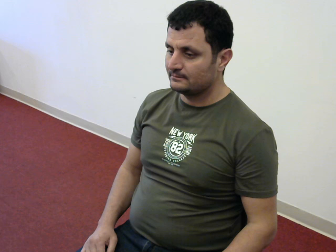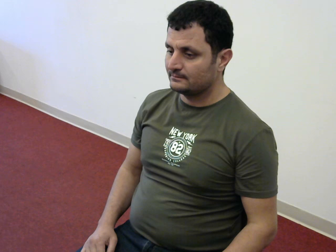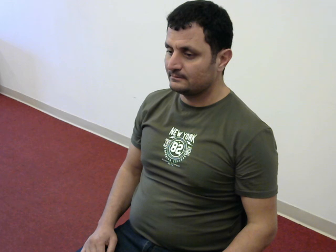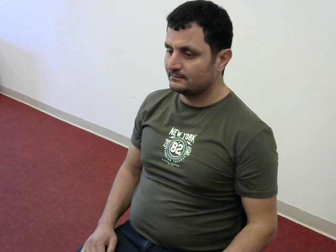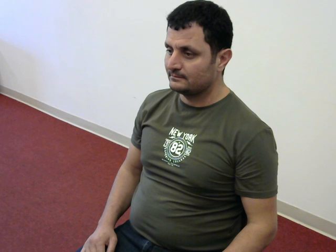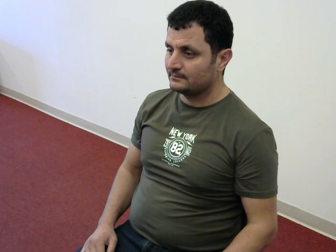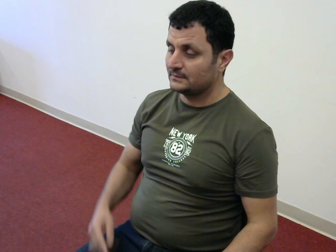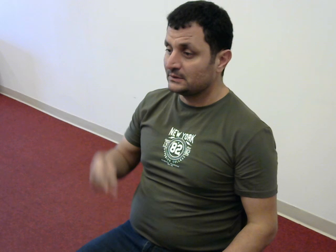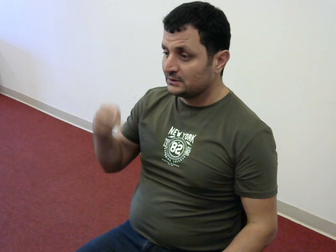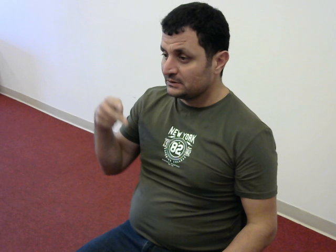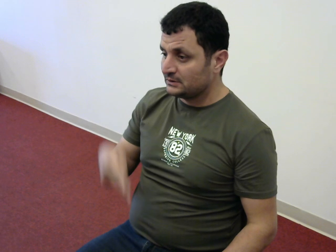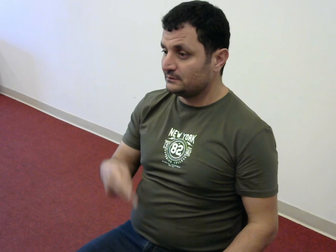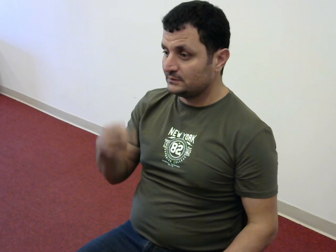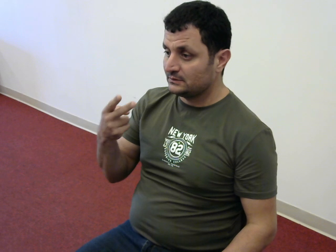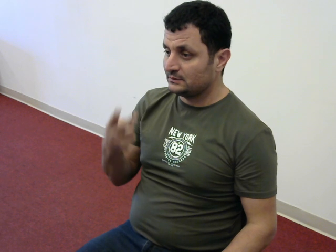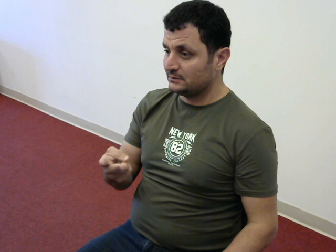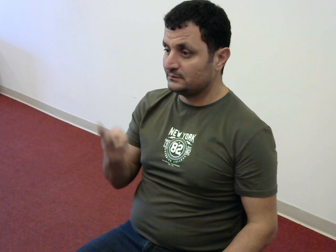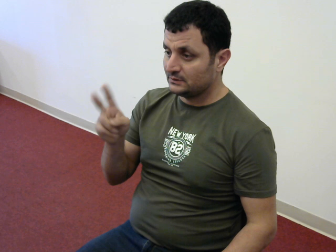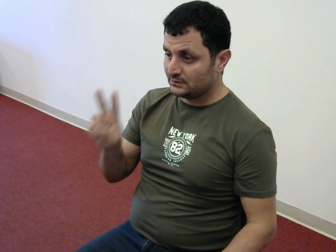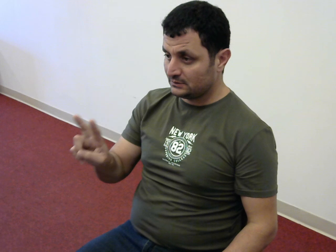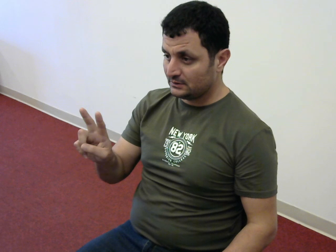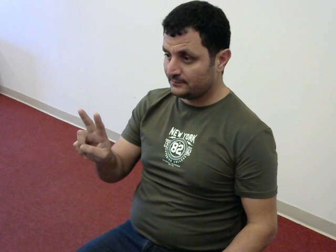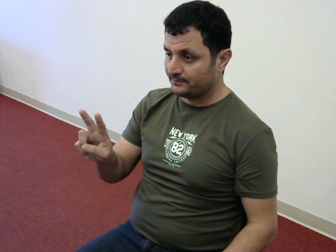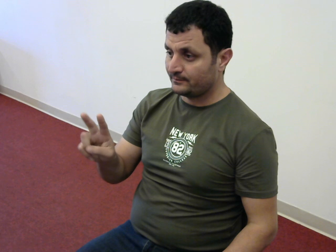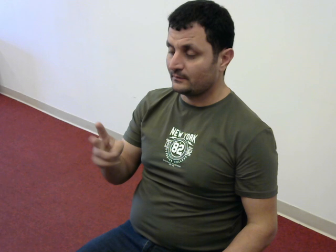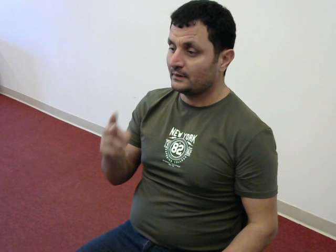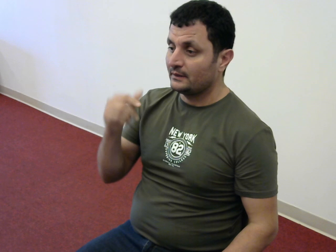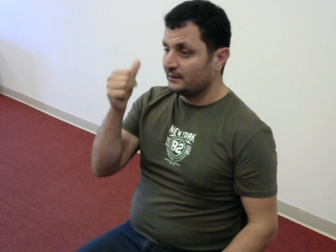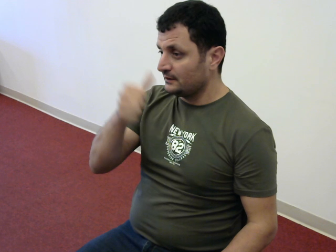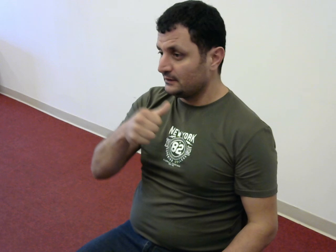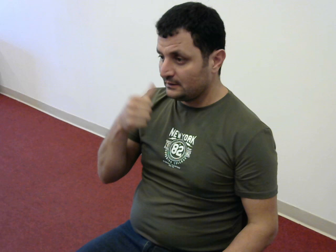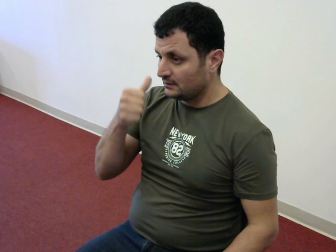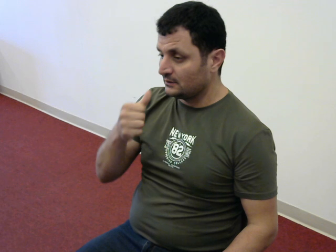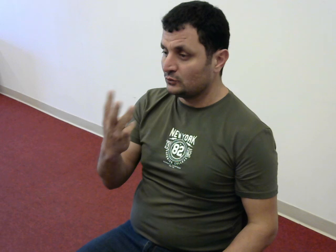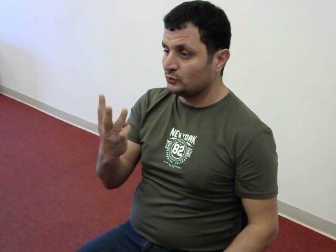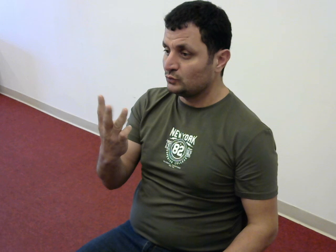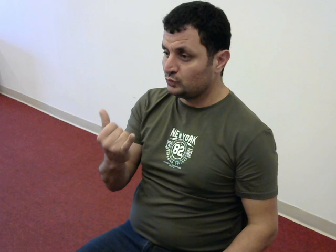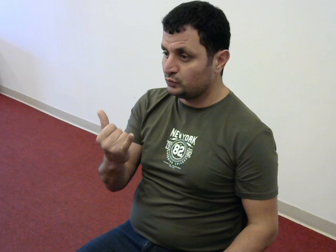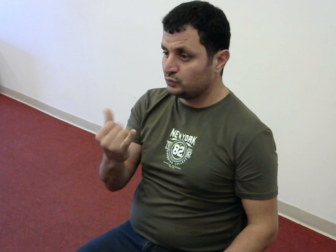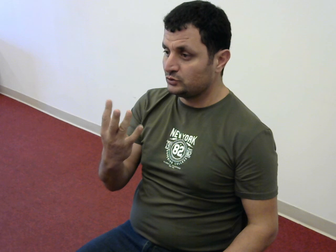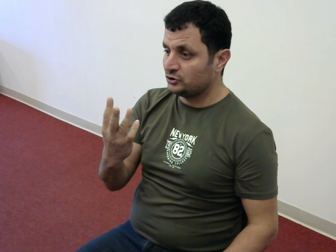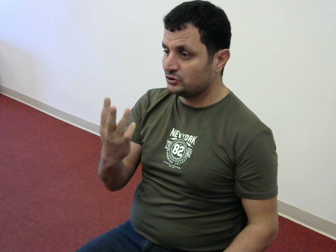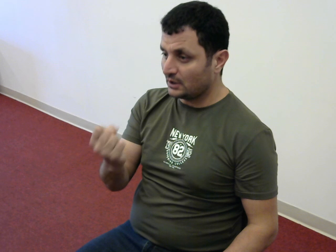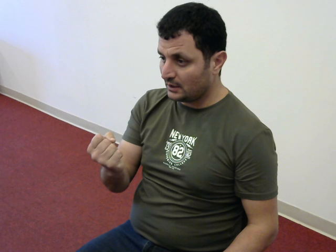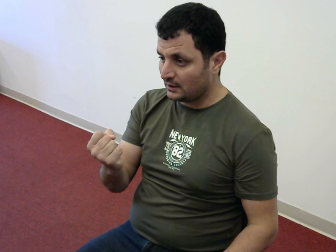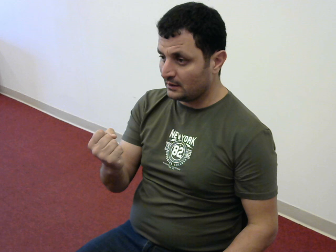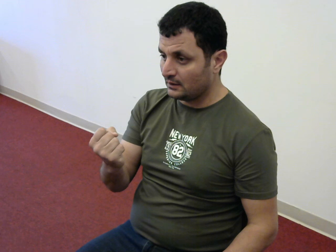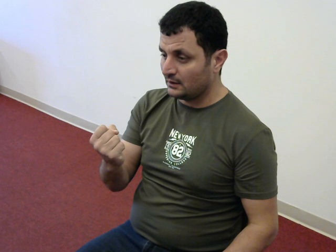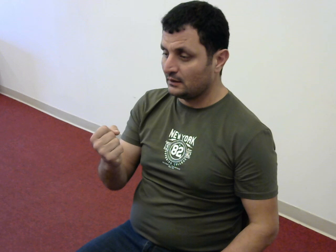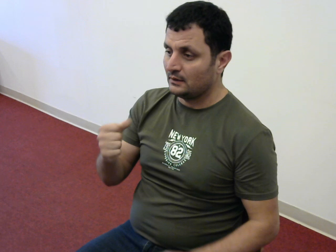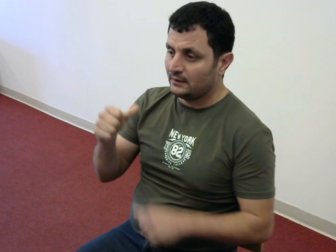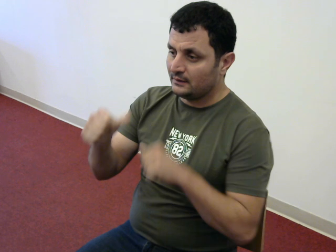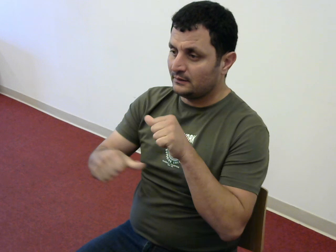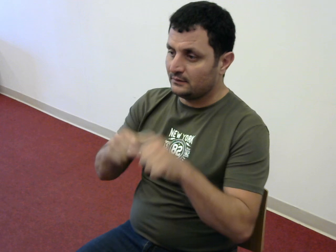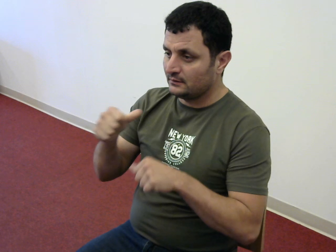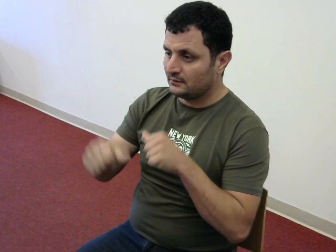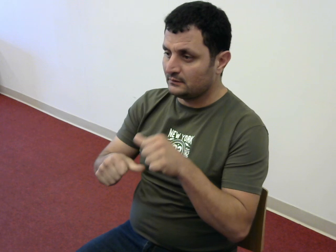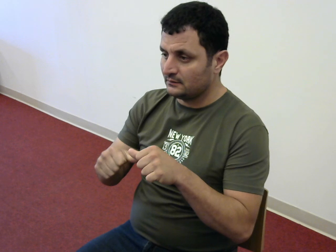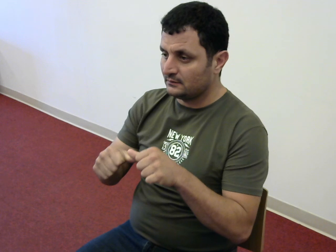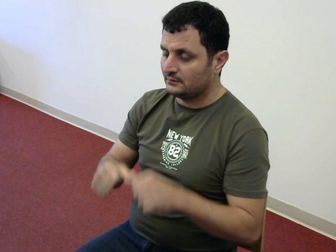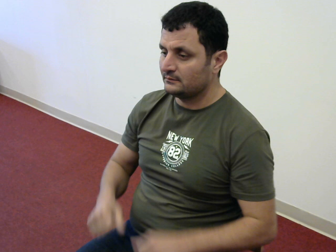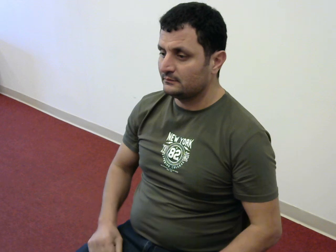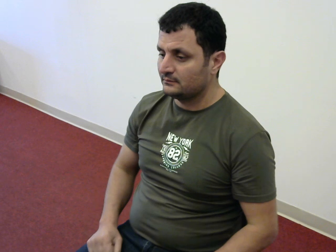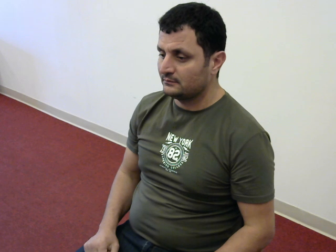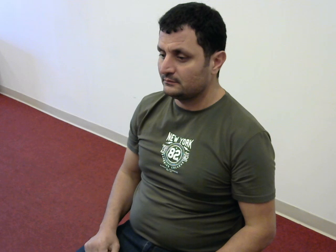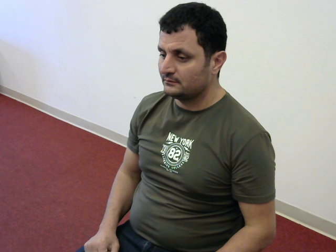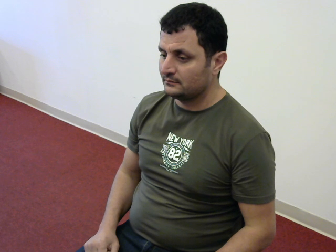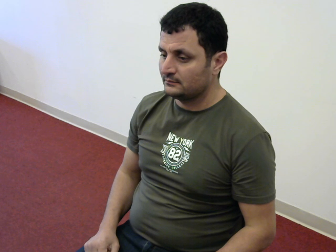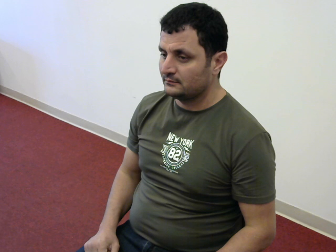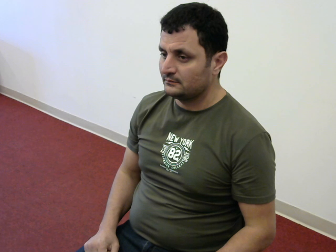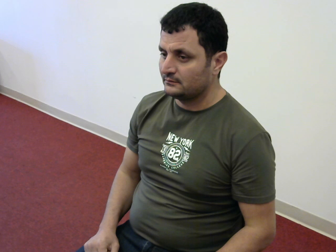2022-ci il Şuşa ilidir